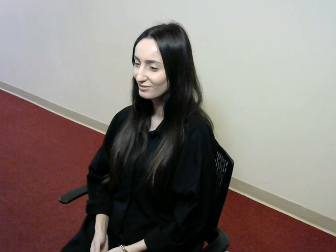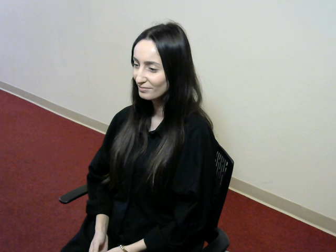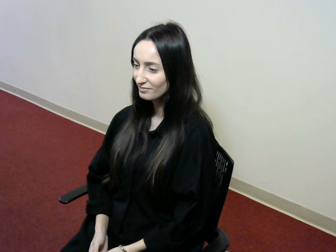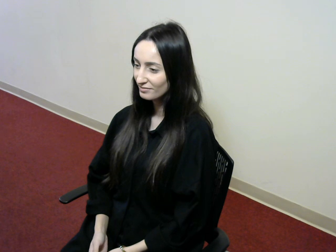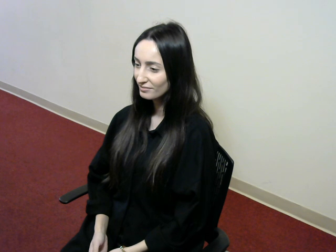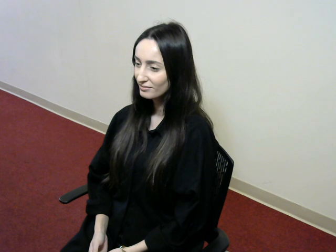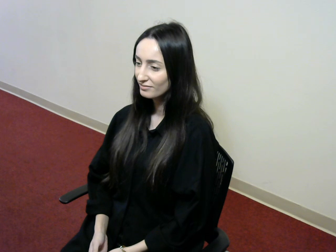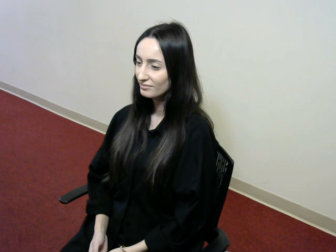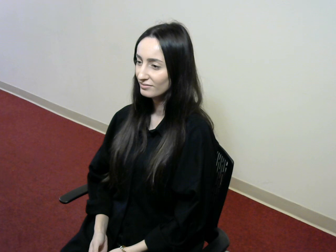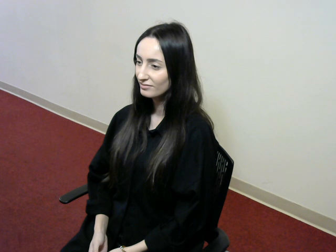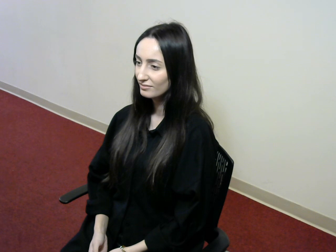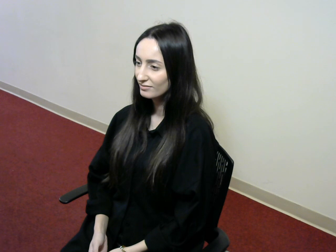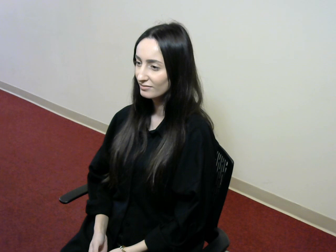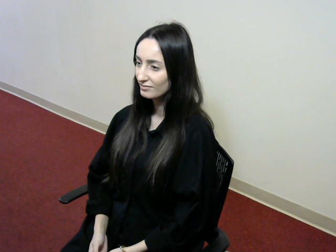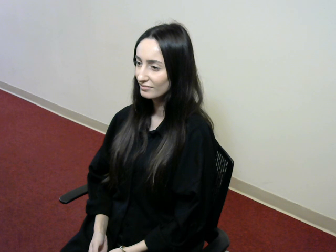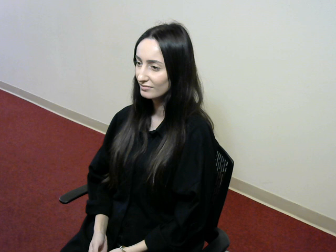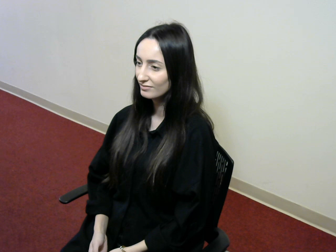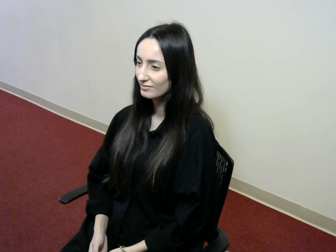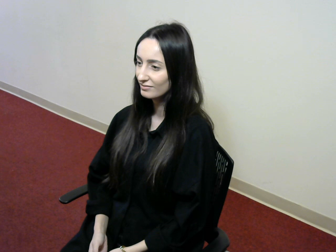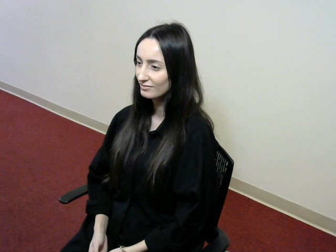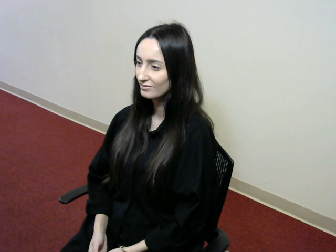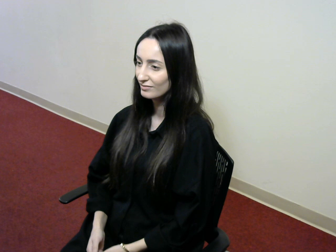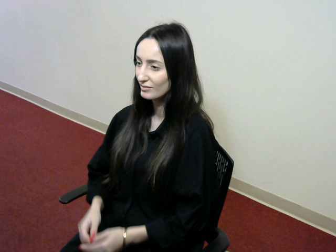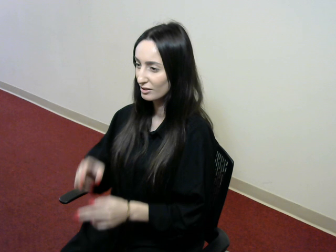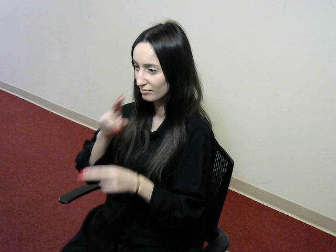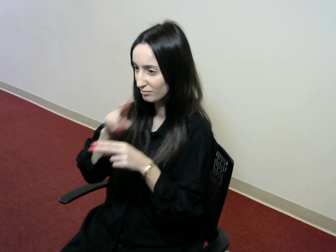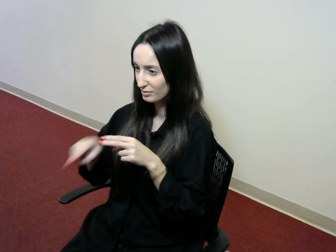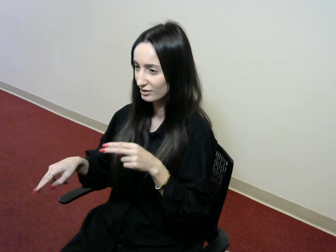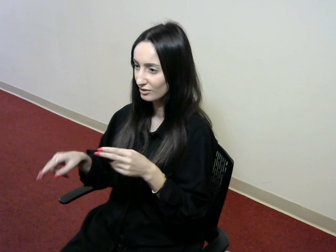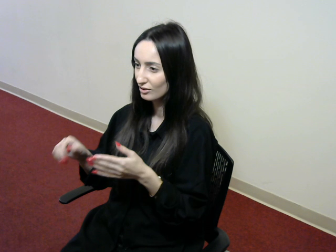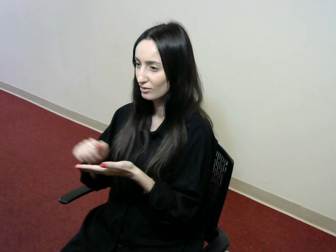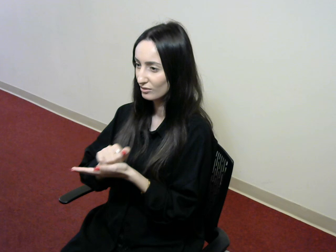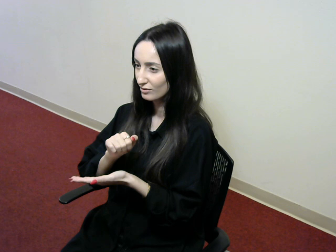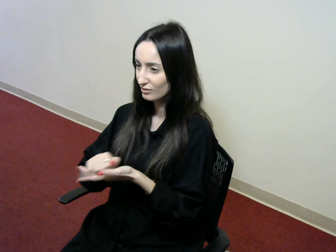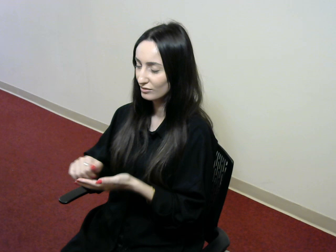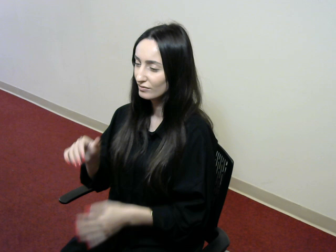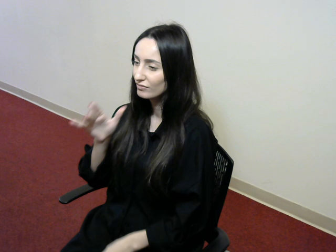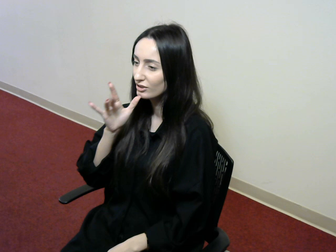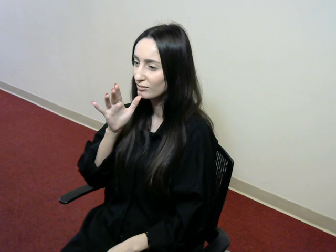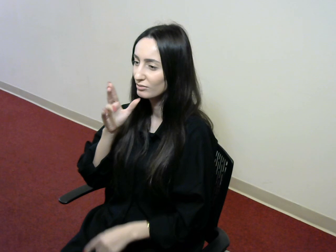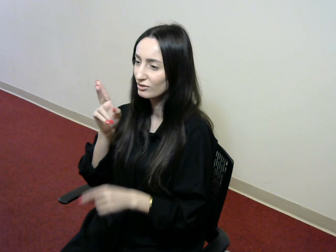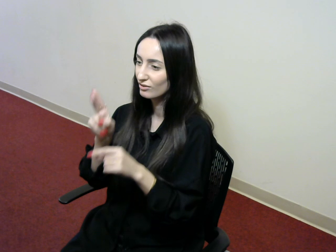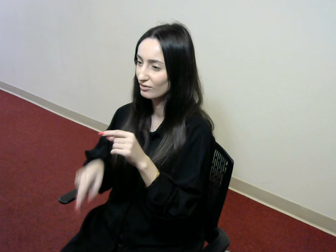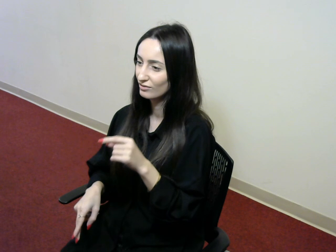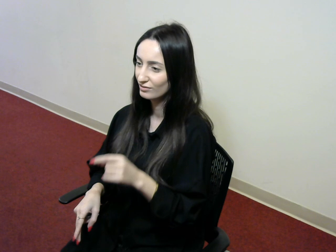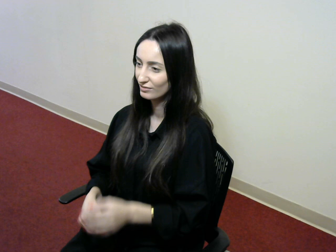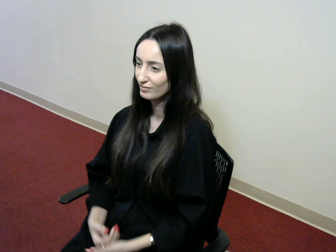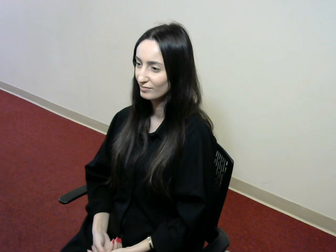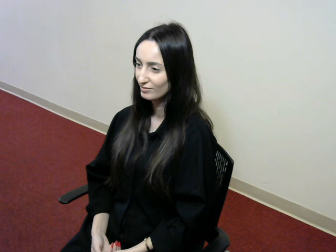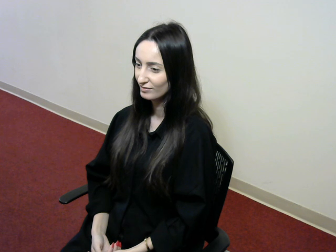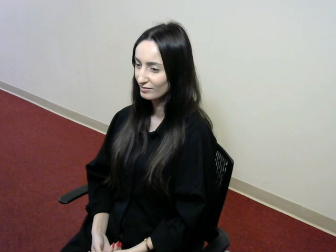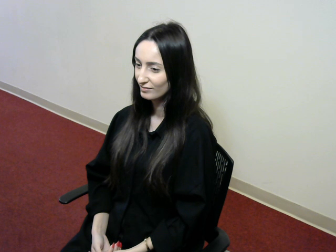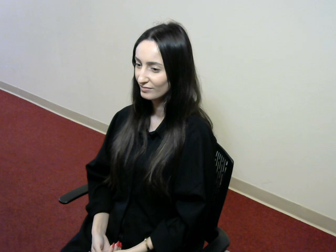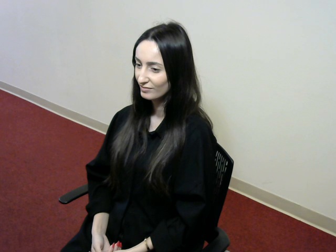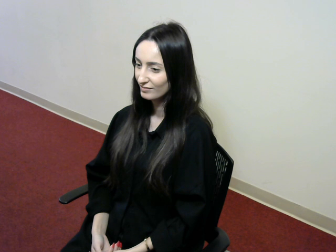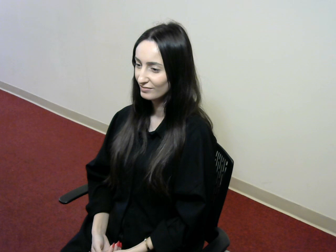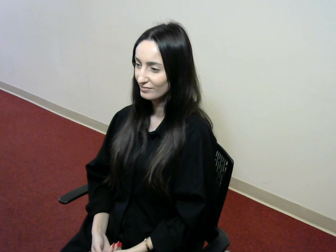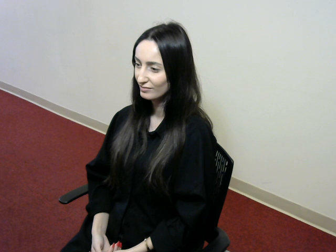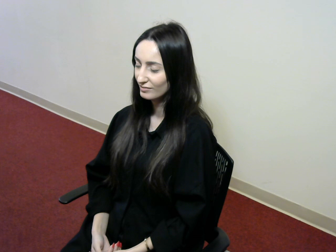İtmiş sənədin vaxtı bitib